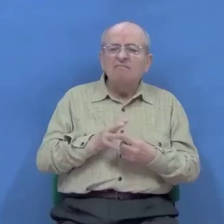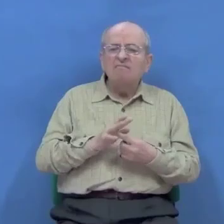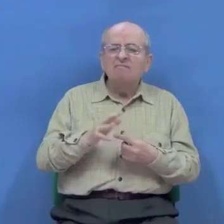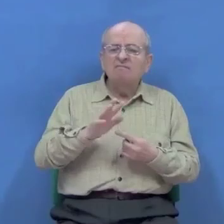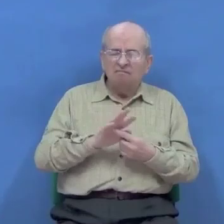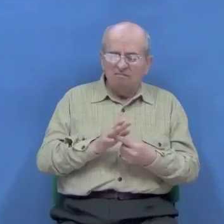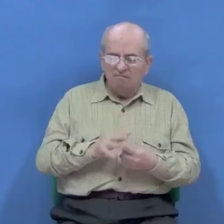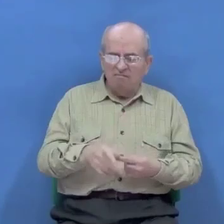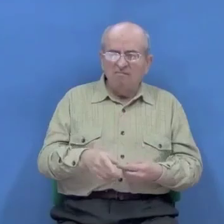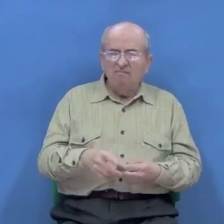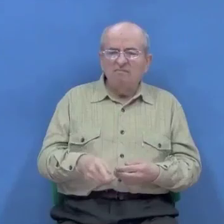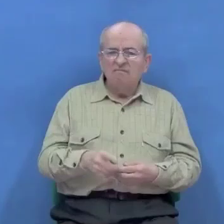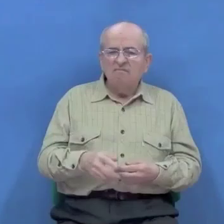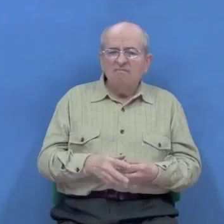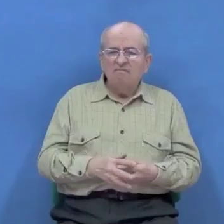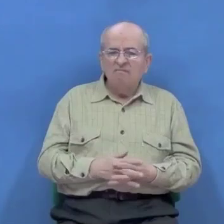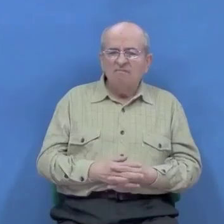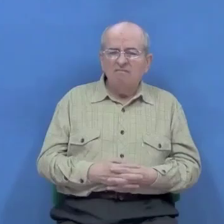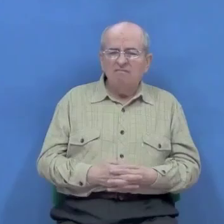Co to za wentylator?